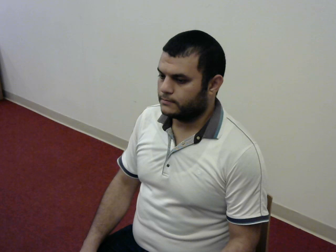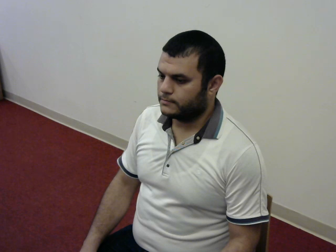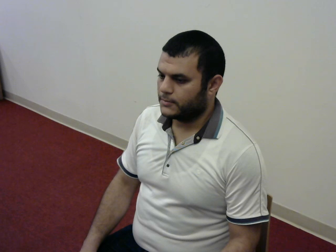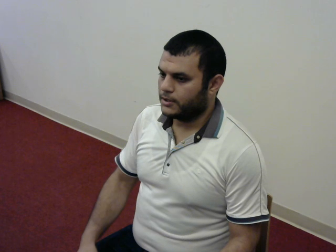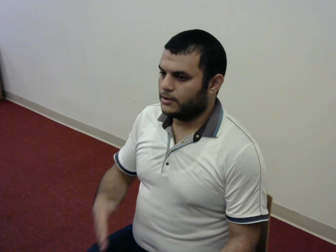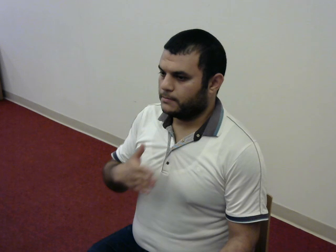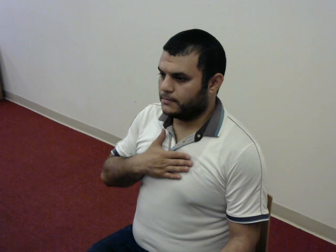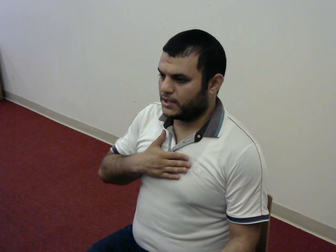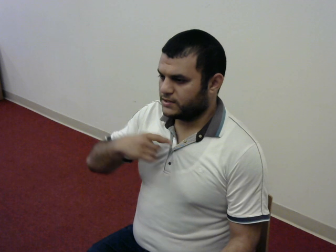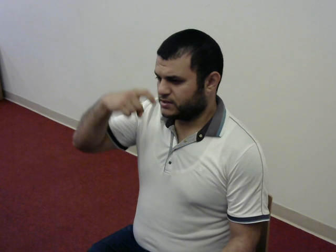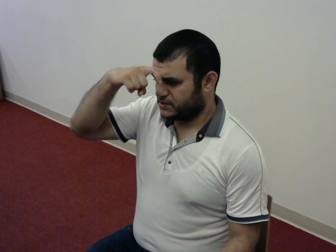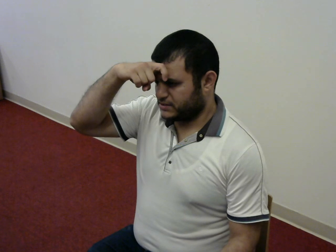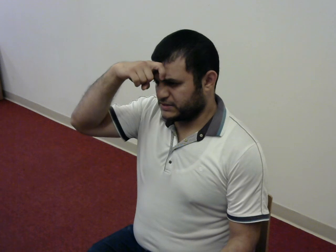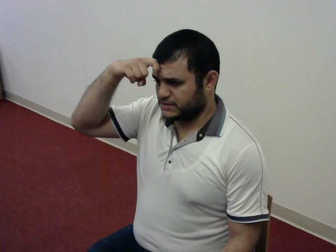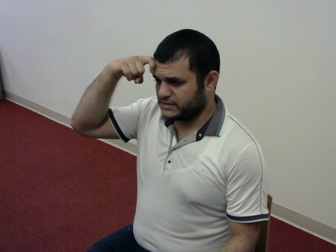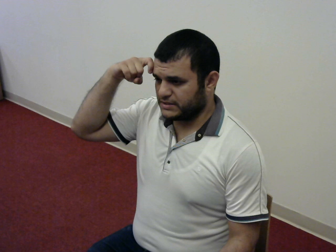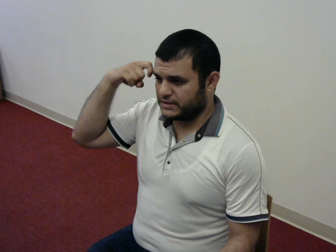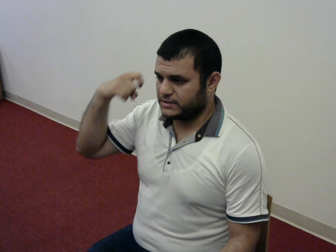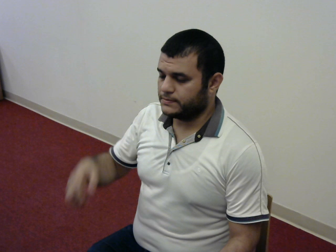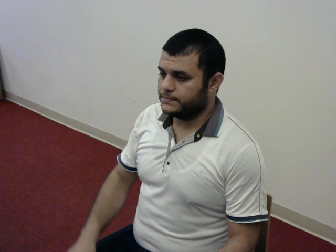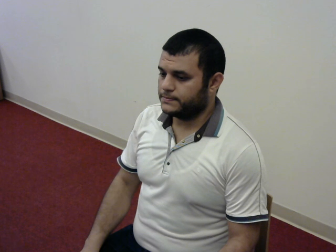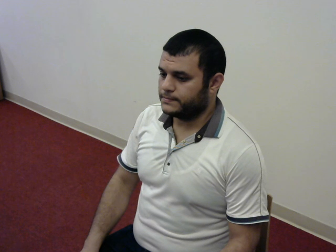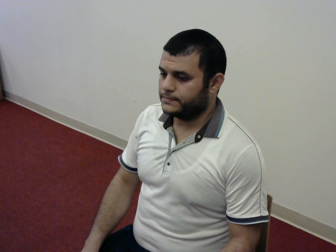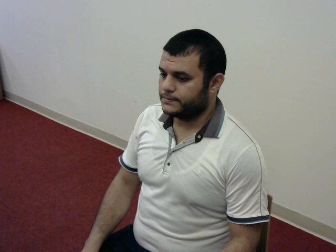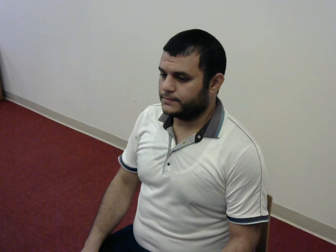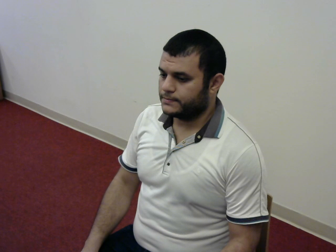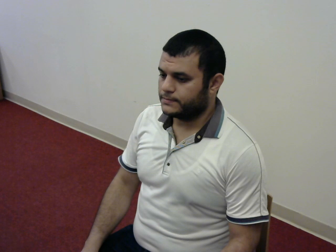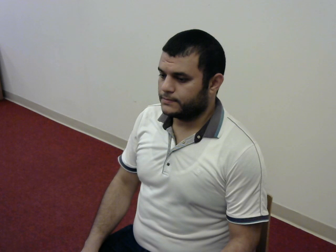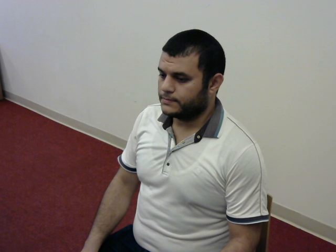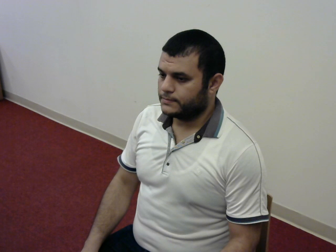Mənə istidir